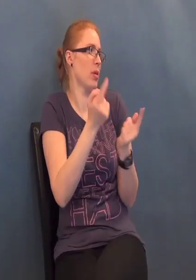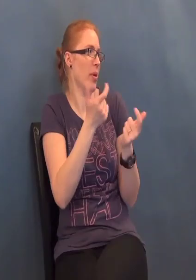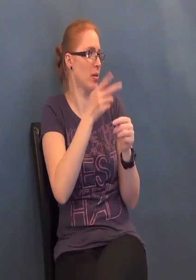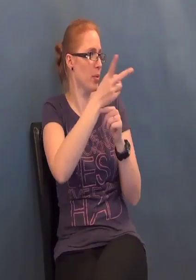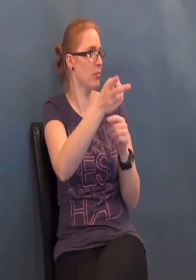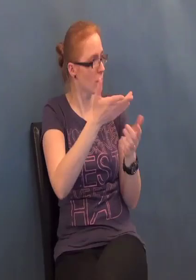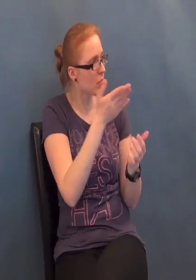Niebezpiecznie jest tam wejść.